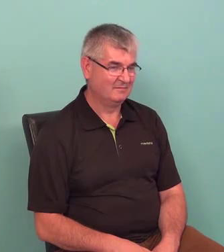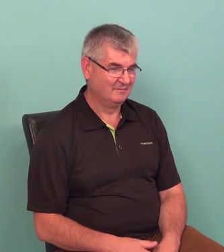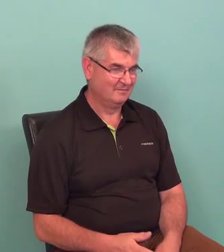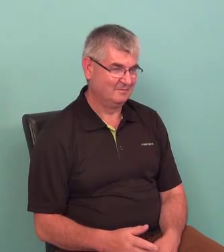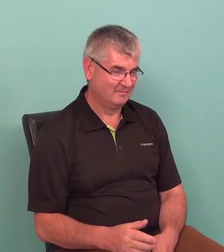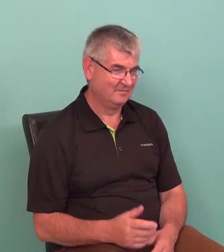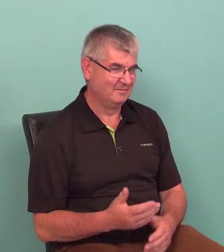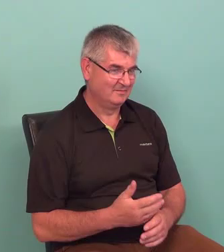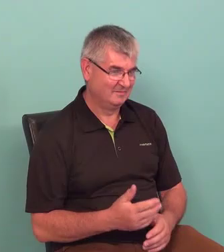Karty.